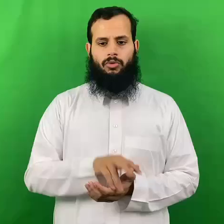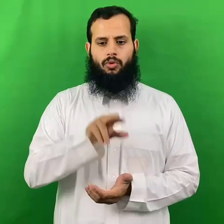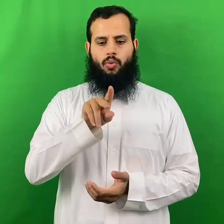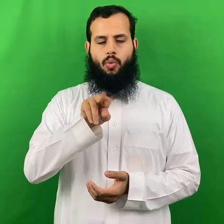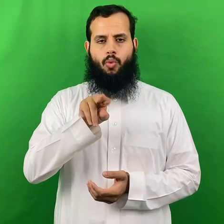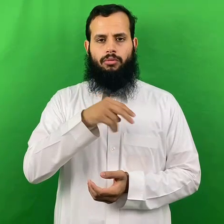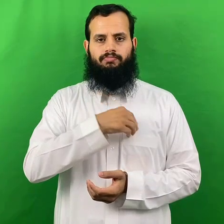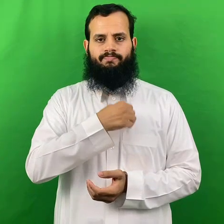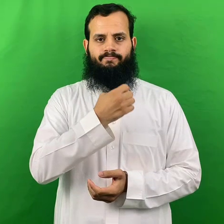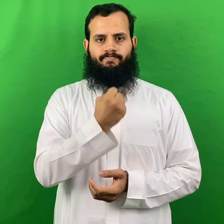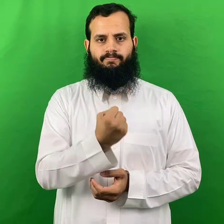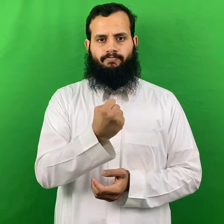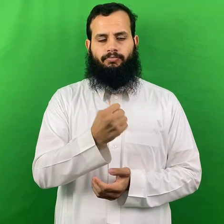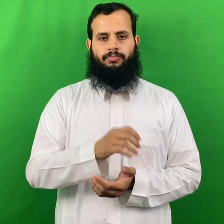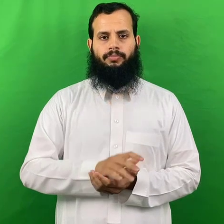إخوة الإيمان